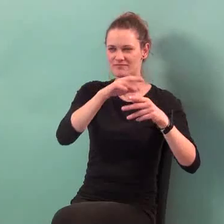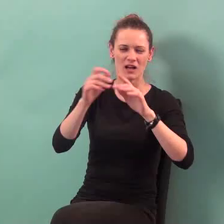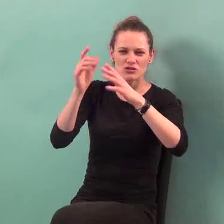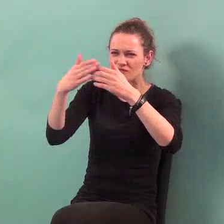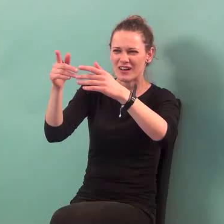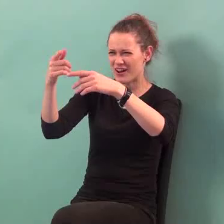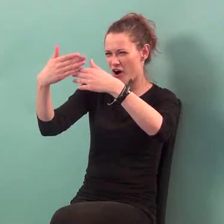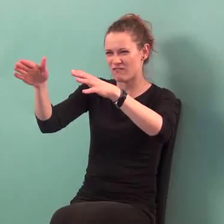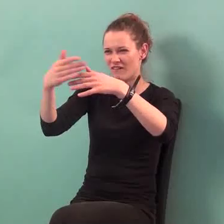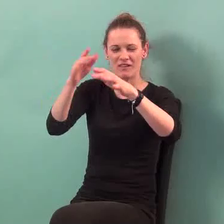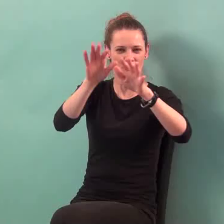Otwierają drzwi jedne po drugich.